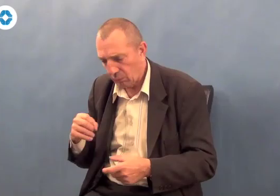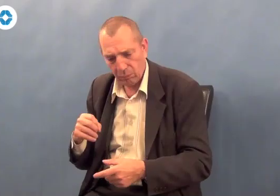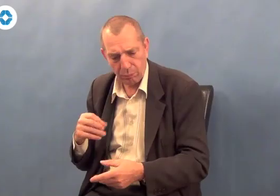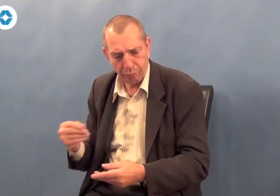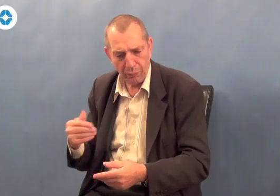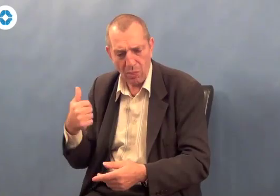Jednego brakuje.